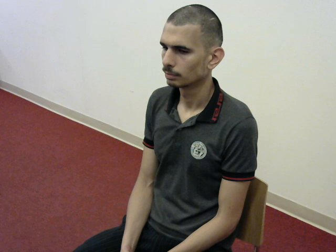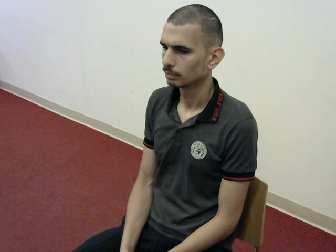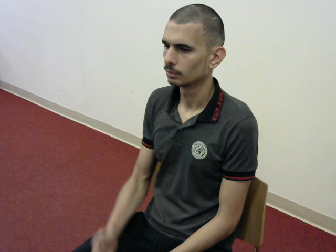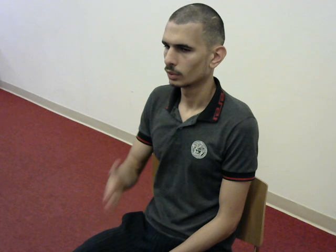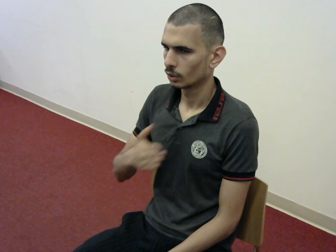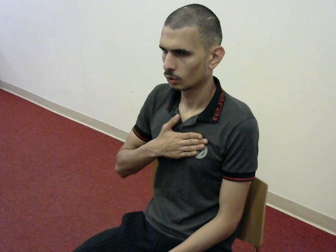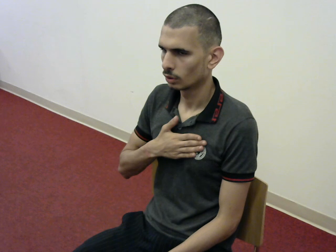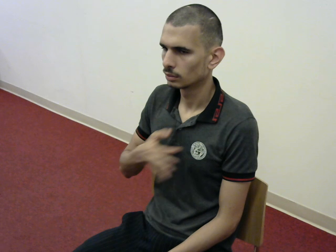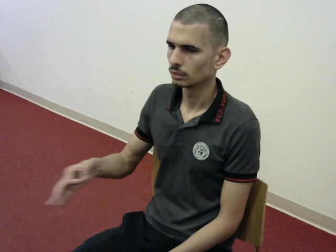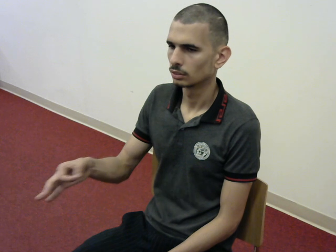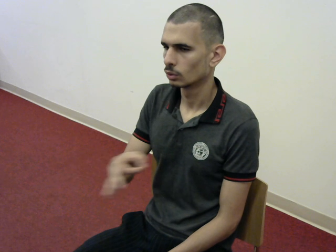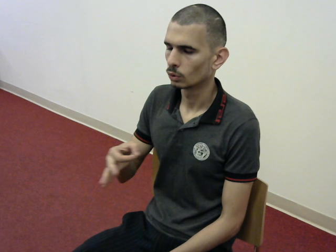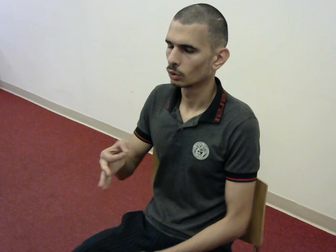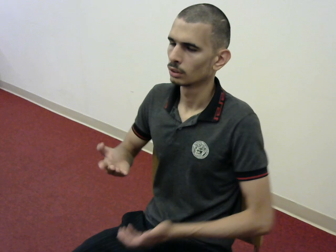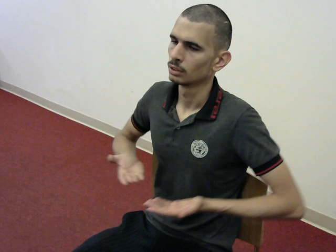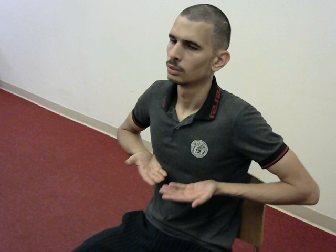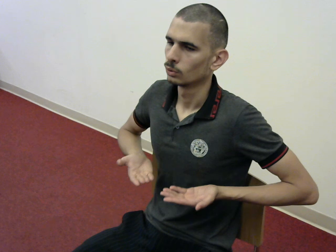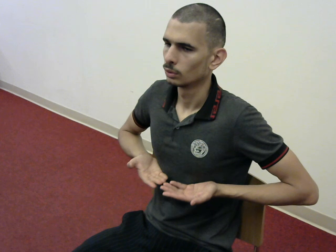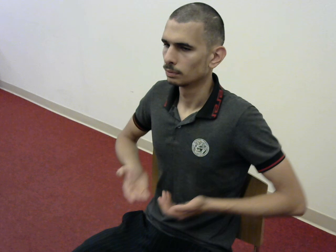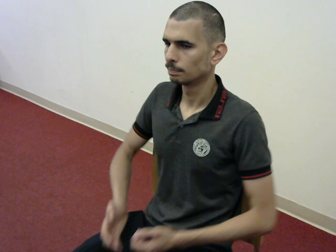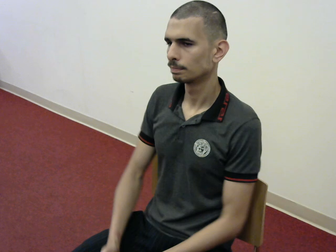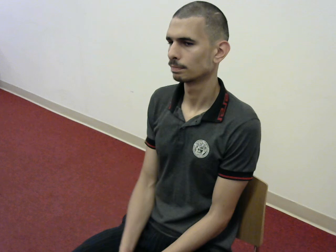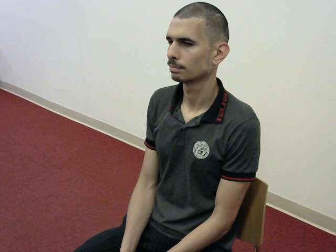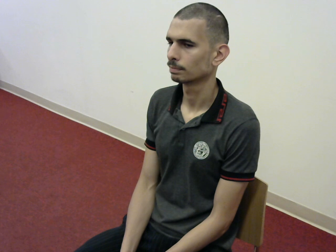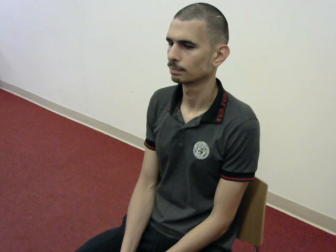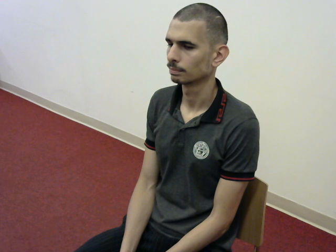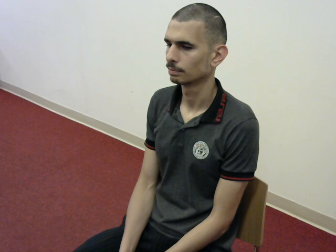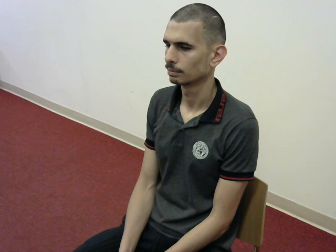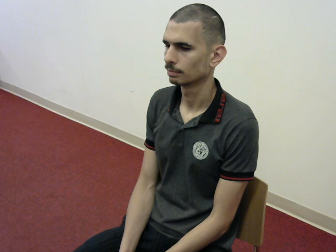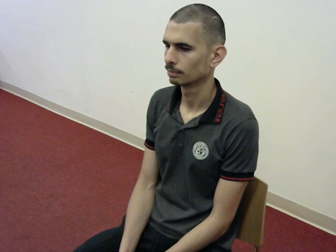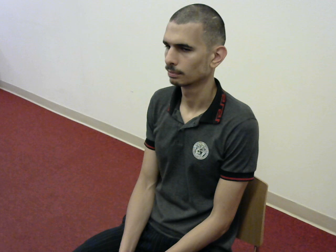Mən rayonda yaşayıram